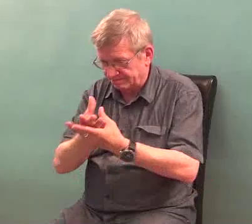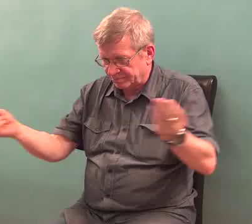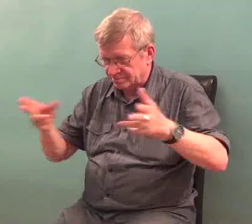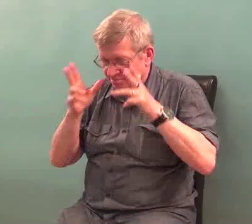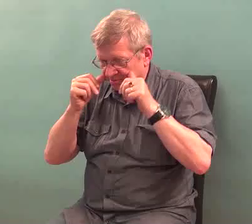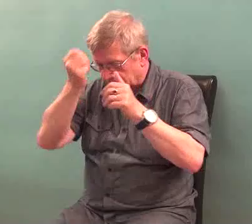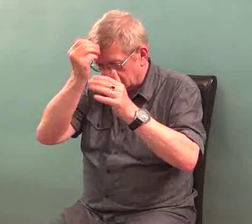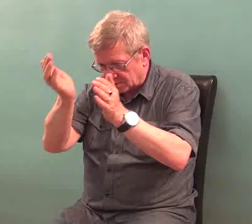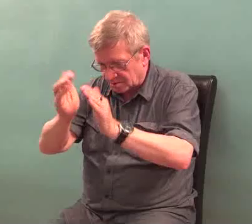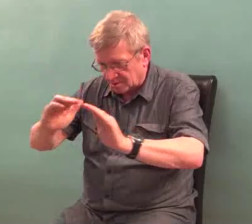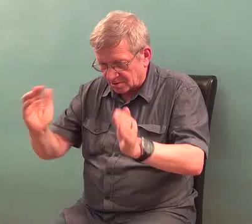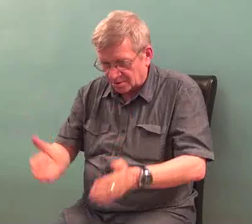Nie było jej w szklanym słoju.